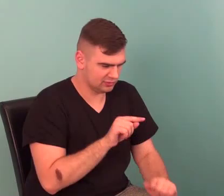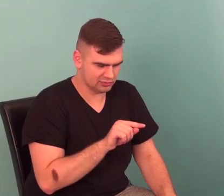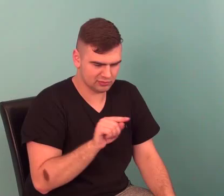A trzeci?